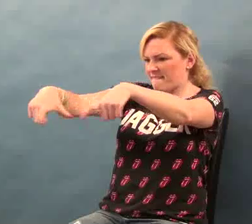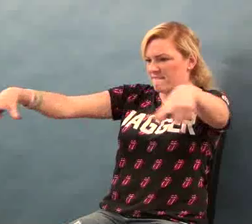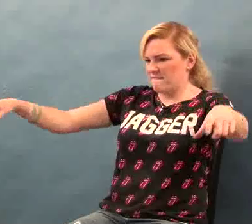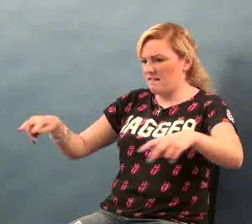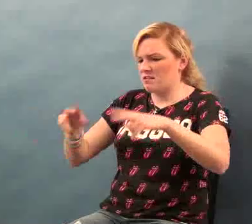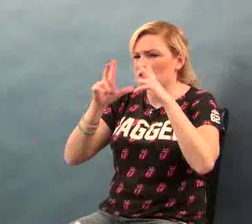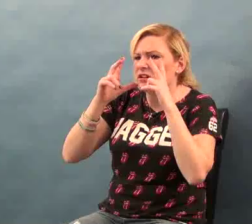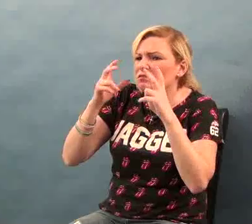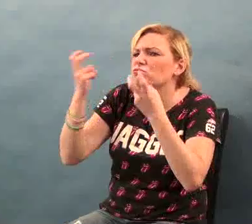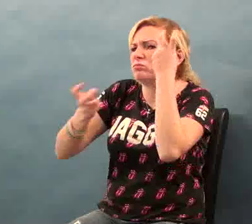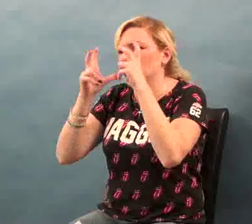Chłopiec i pies szukali żaby.